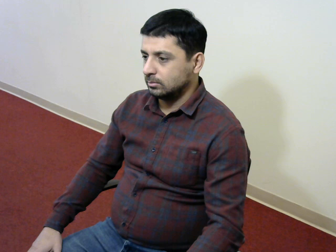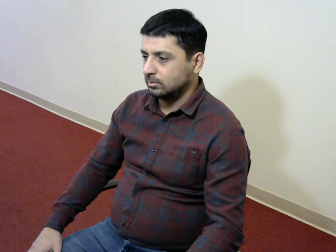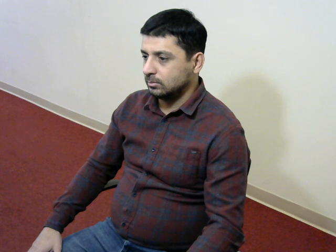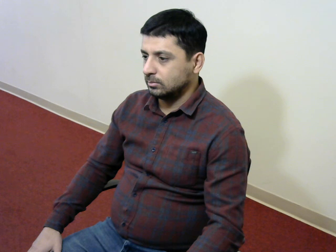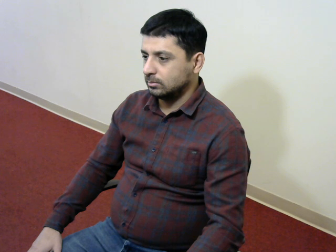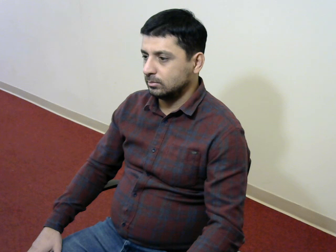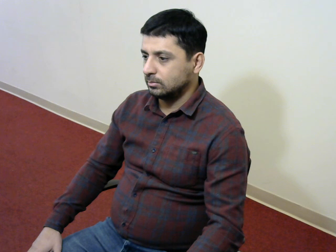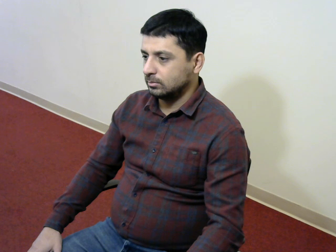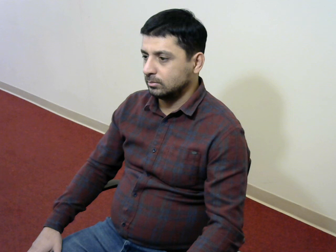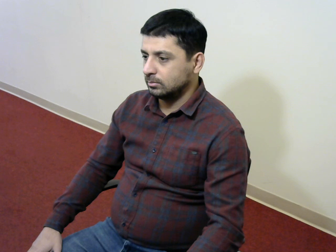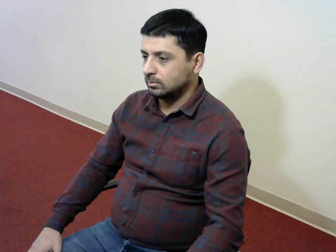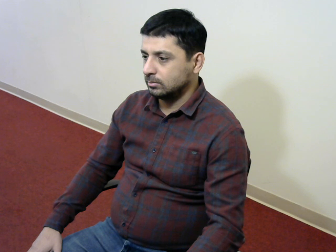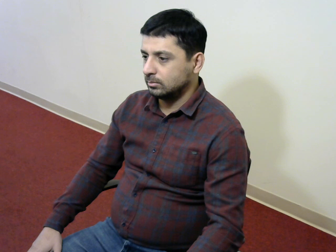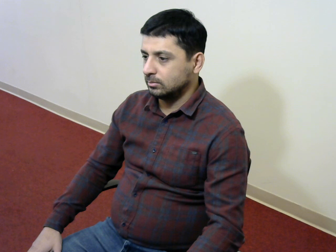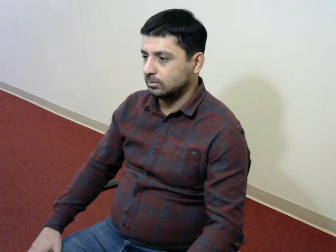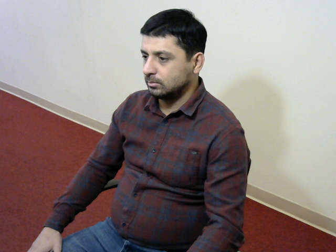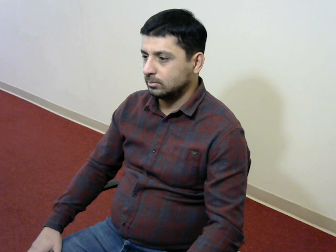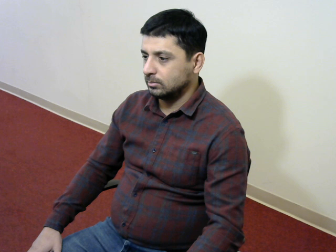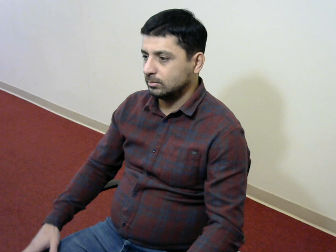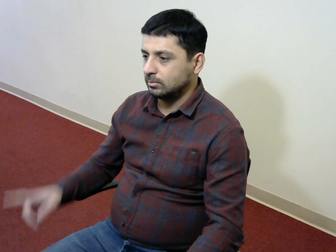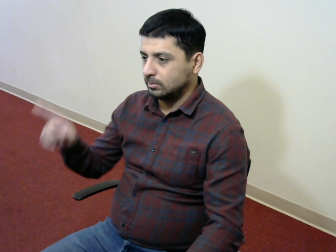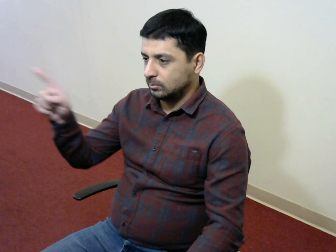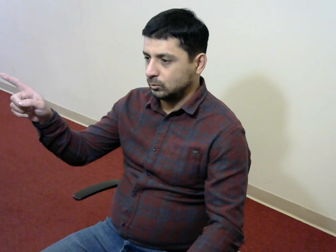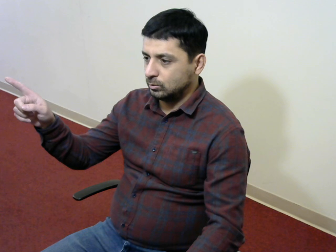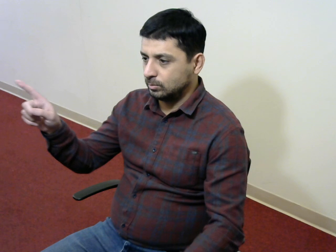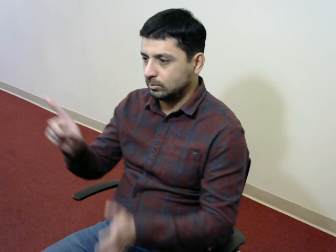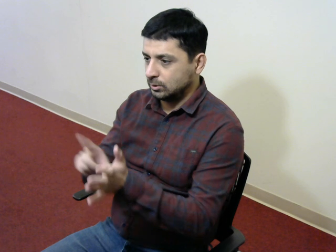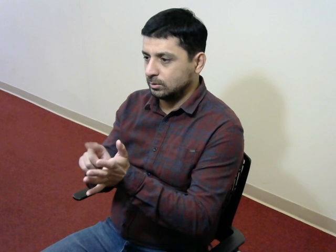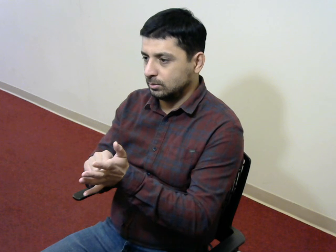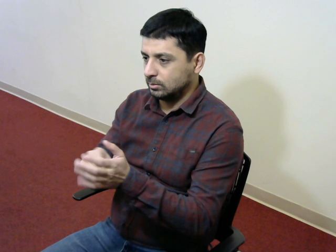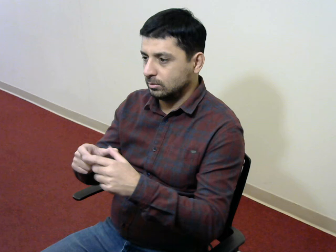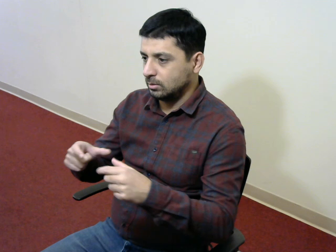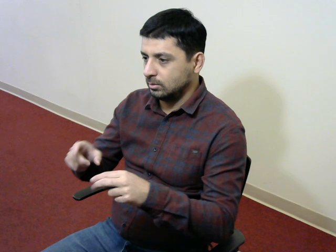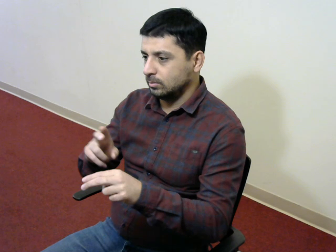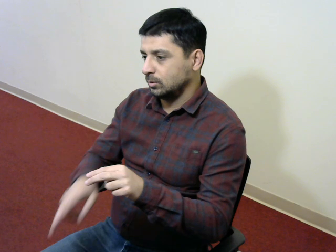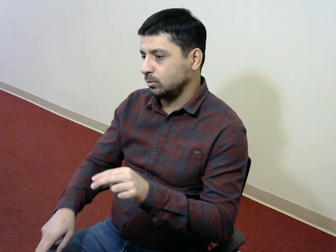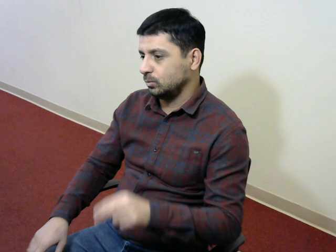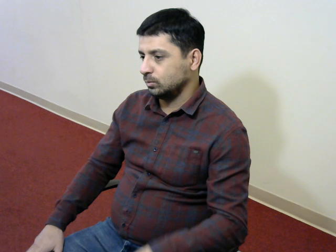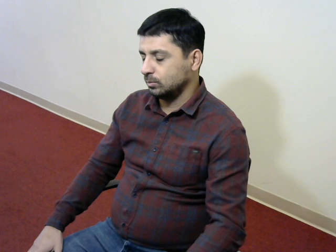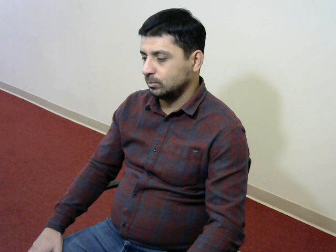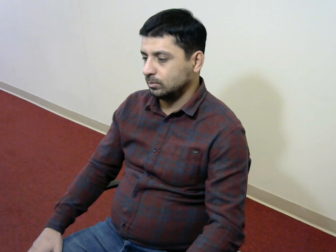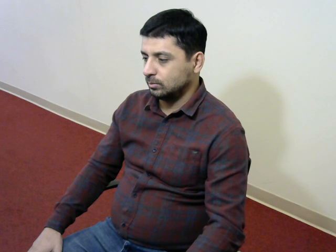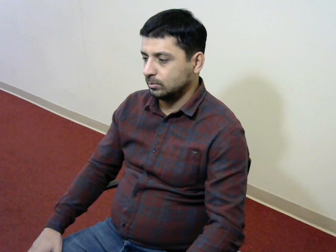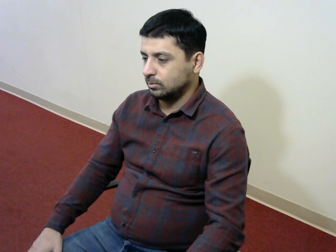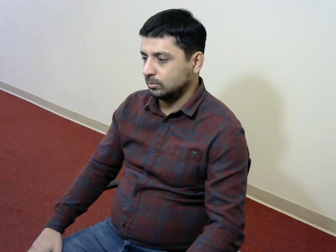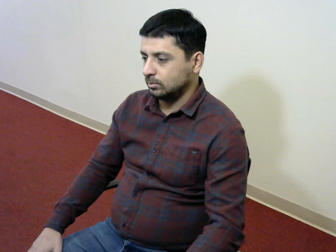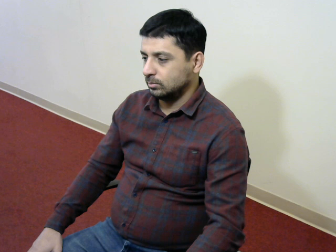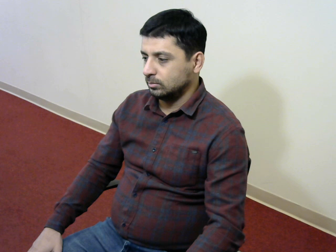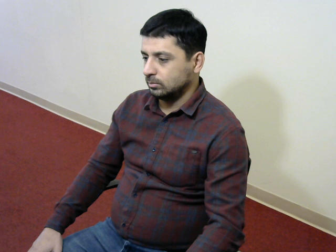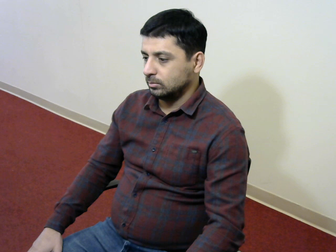O pensiya kartını itirib